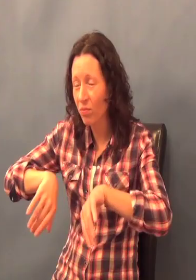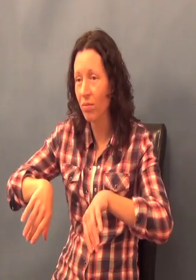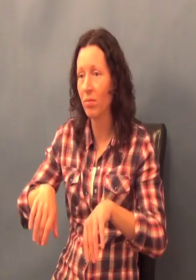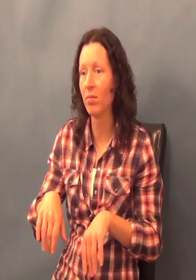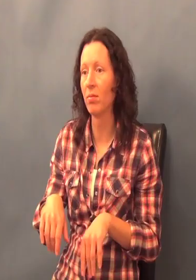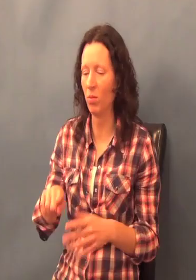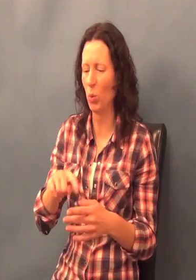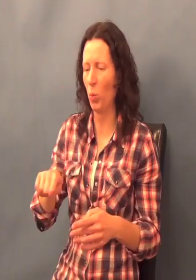Tak, widać dziurę.